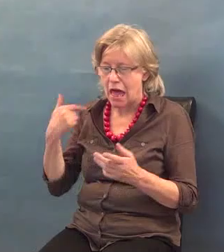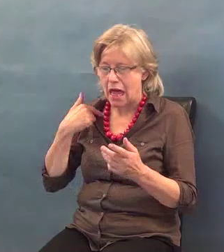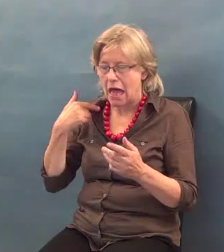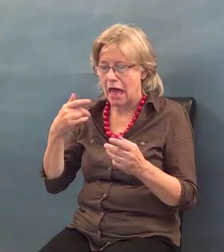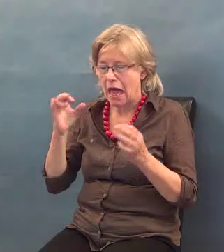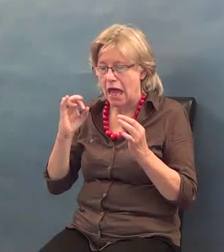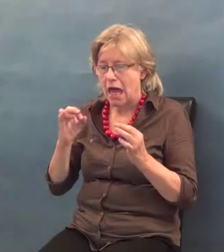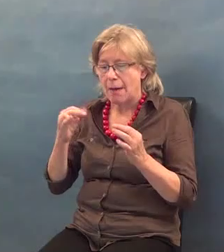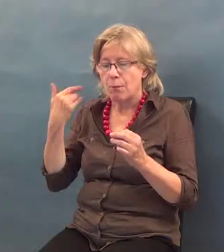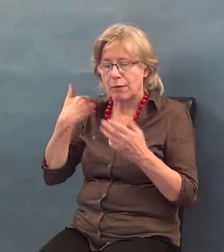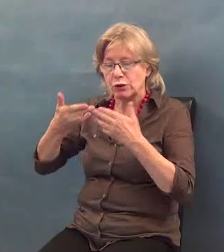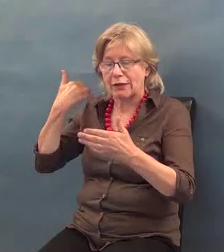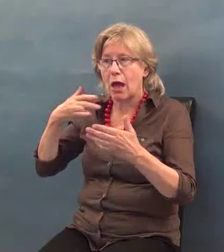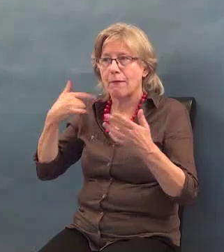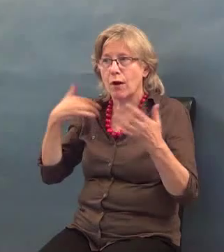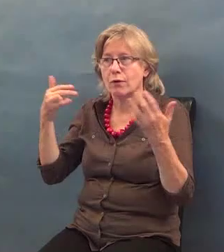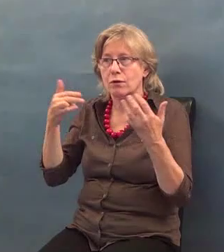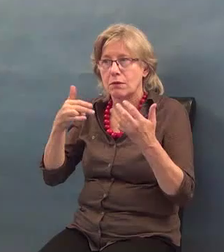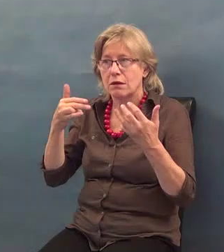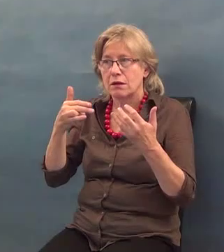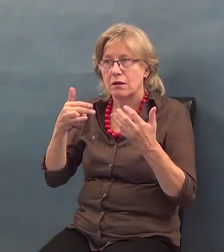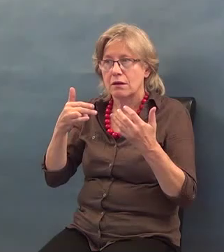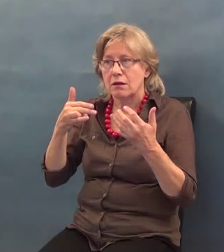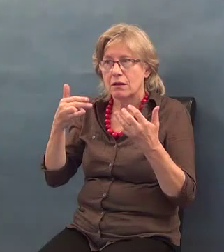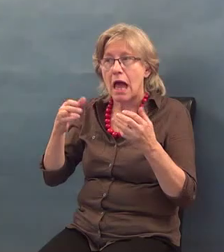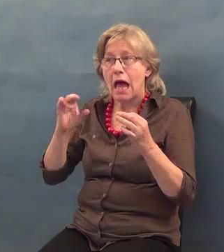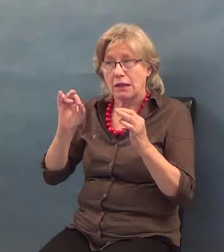Ja dzisiaj już byłam w klubie, wcześniej.